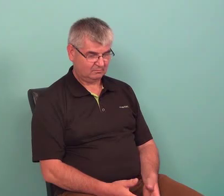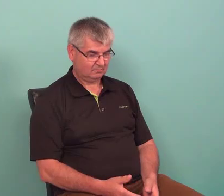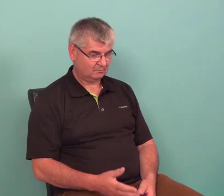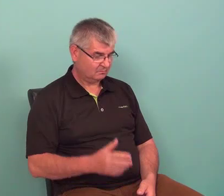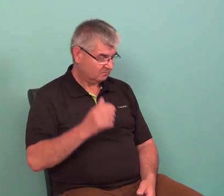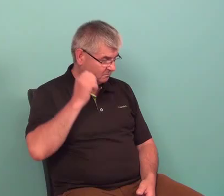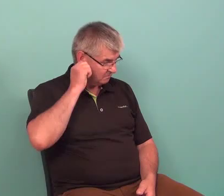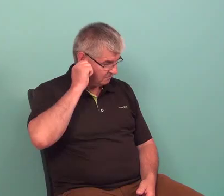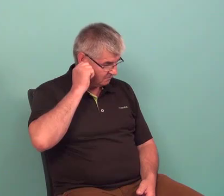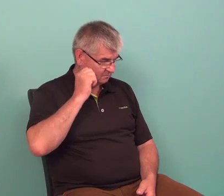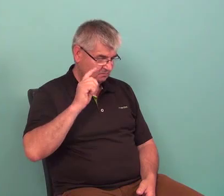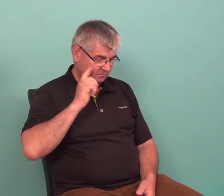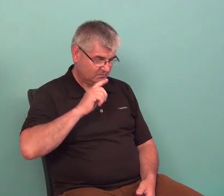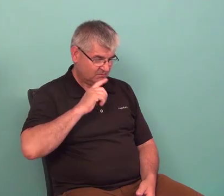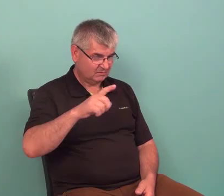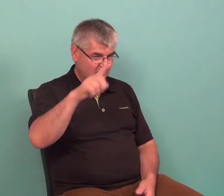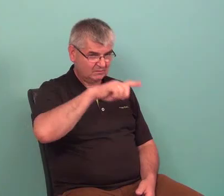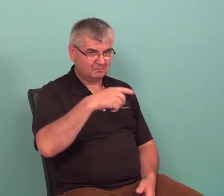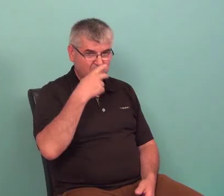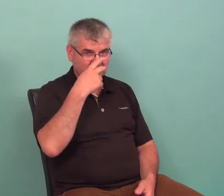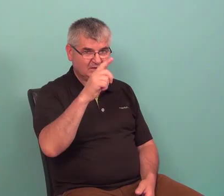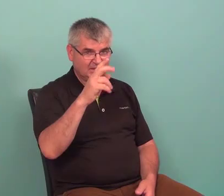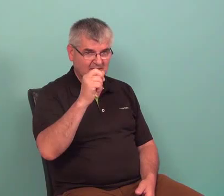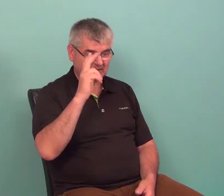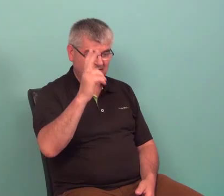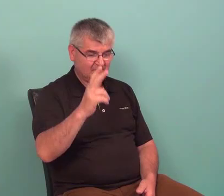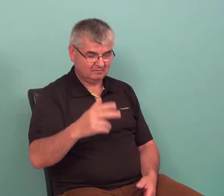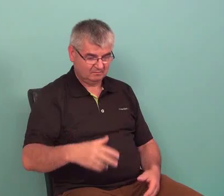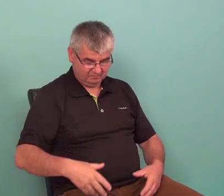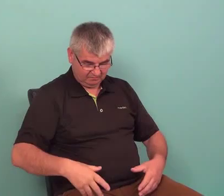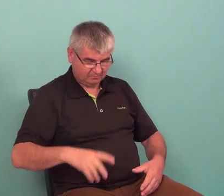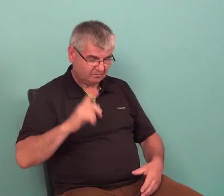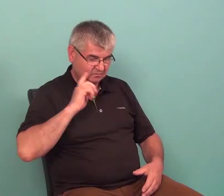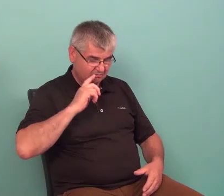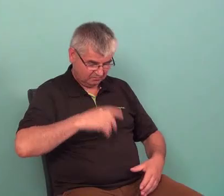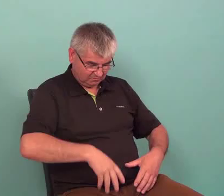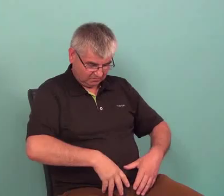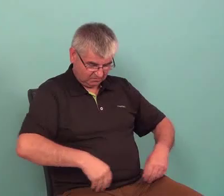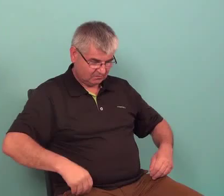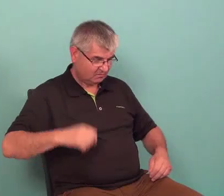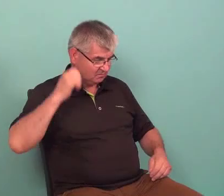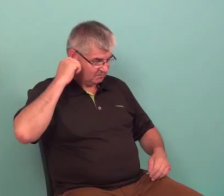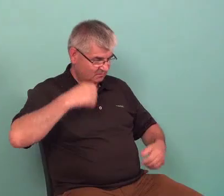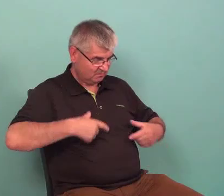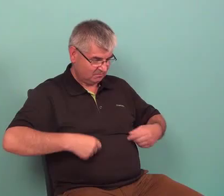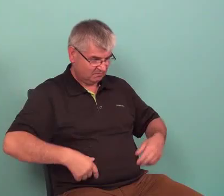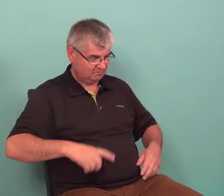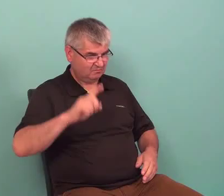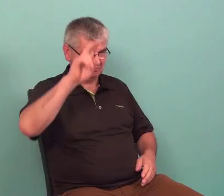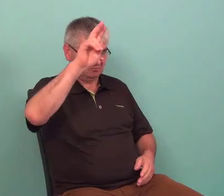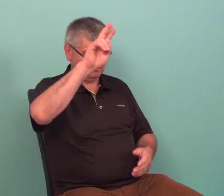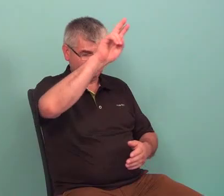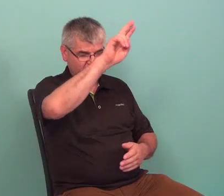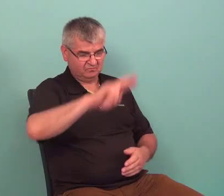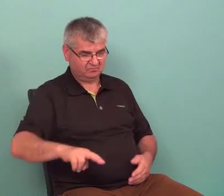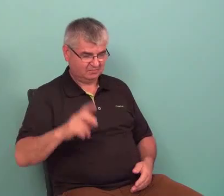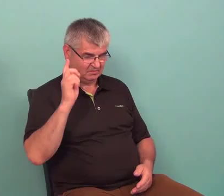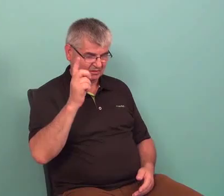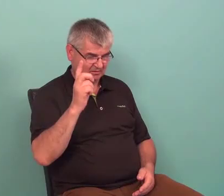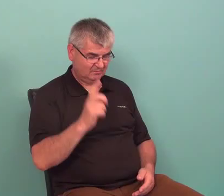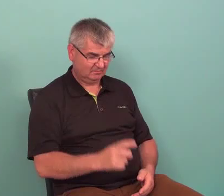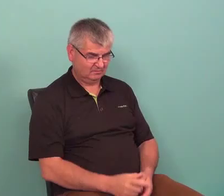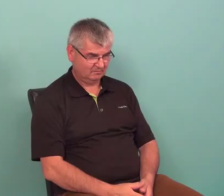Widzę okrągły, przekreślony znak, a w nim chłopaka, który jest w majtkach i dziewczynę w biustonoszu i w majtkach. Jest zakaz.